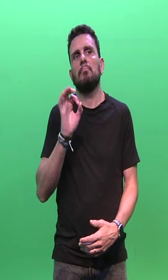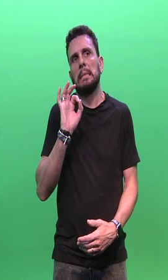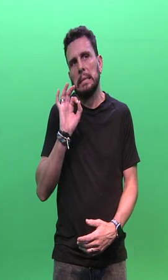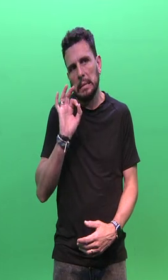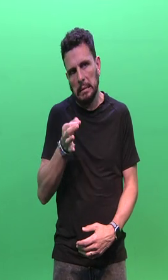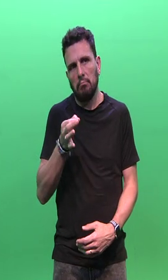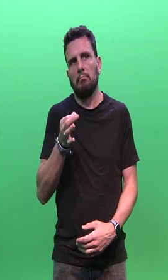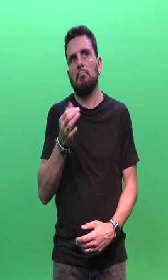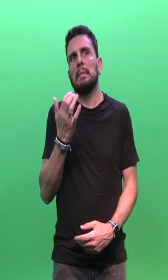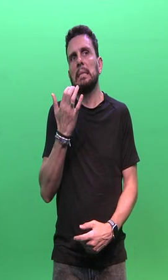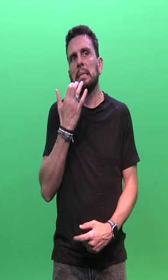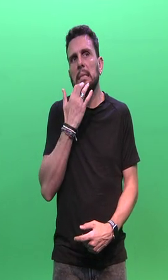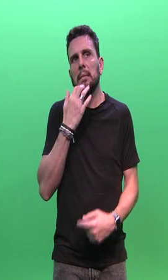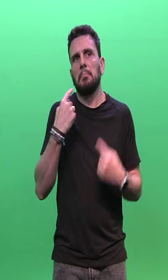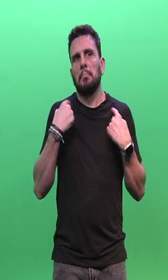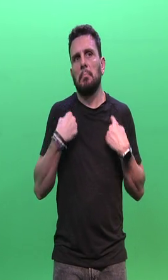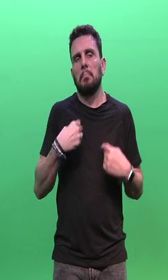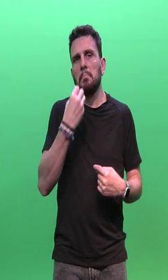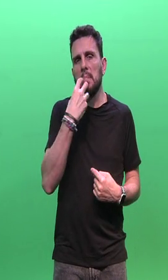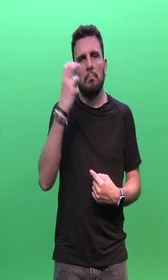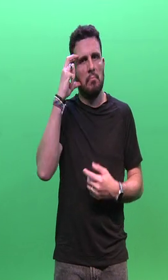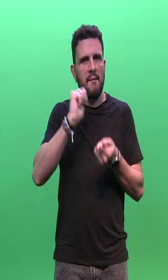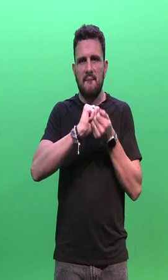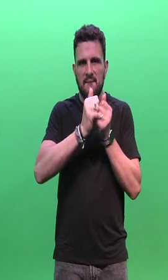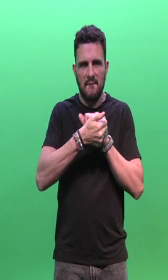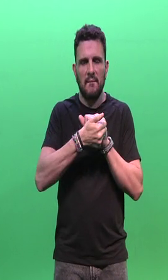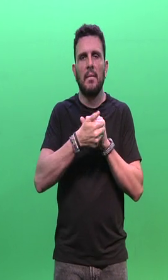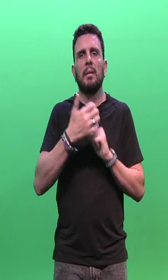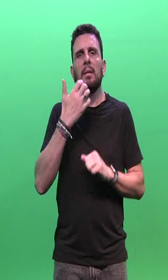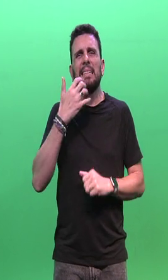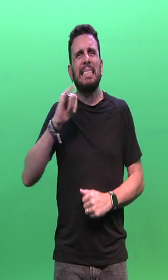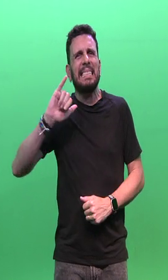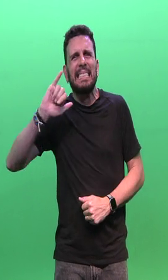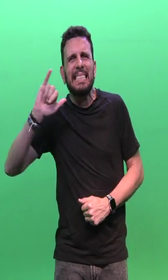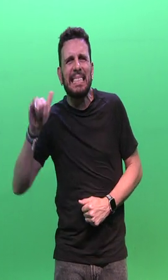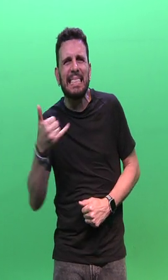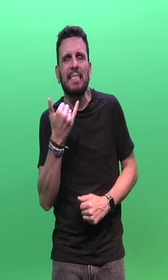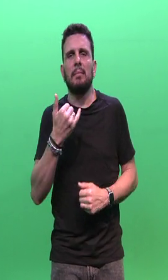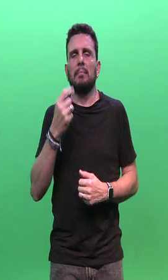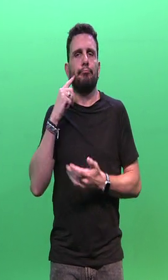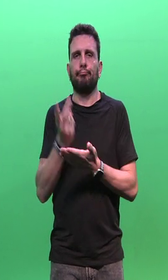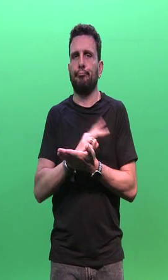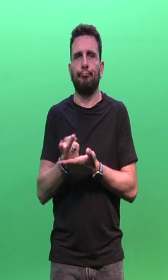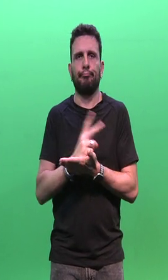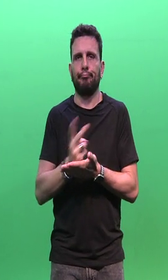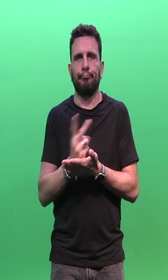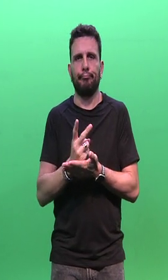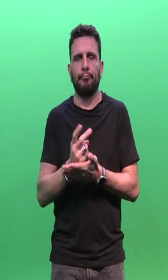Sí, si em trobo bé, dormo com un tronc. Si estic molt cansat no puc dormir.